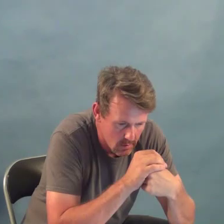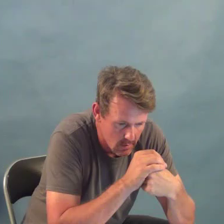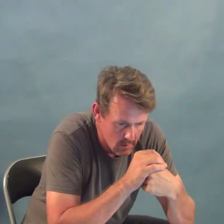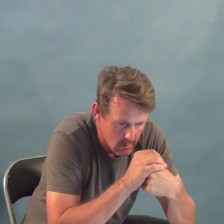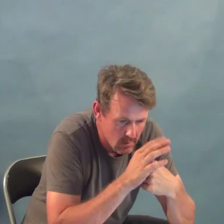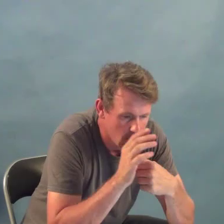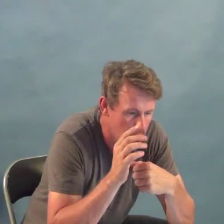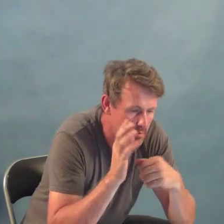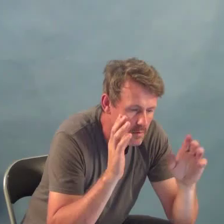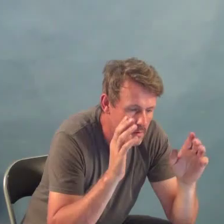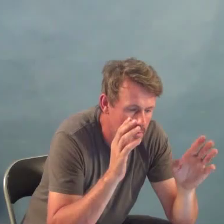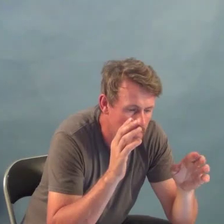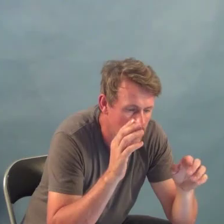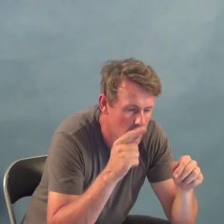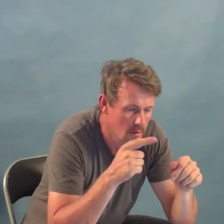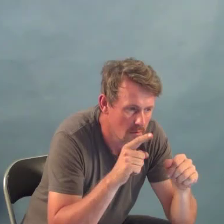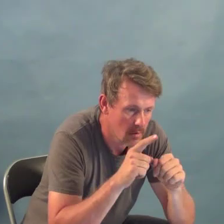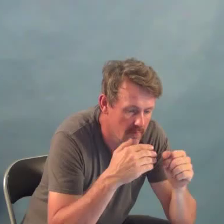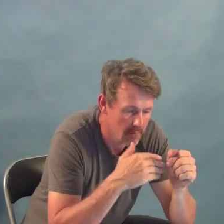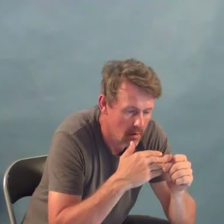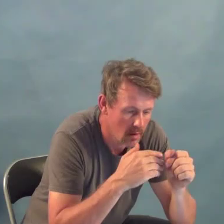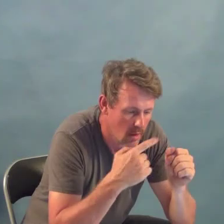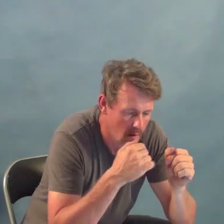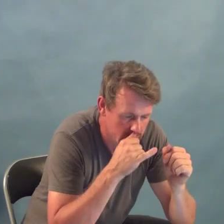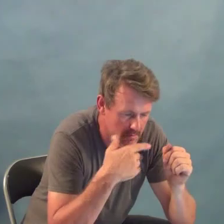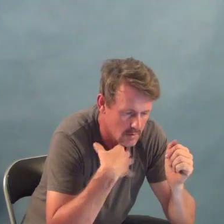Mam też wesele, więc nie mogę, jestem zajęty.